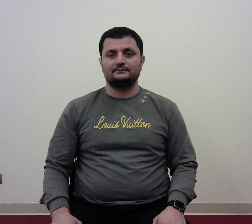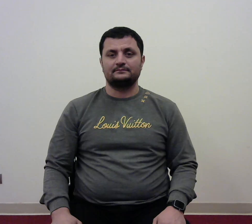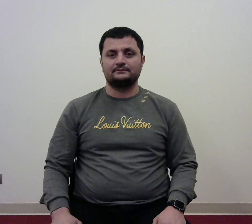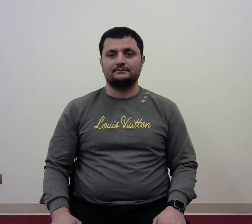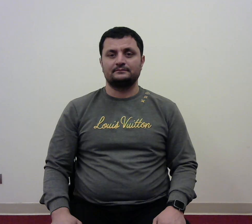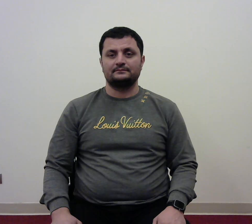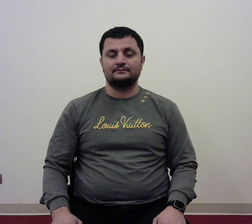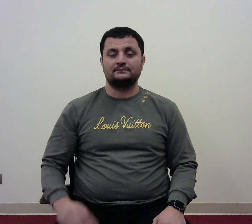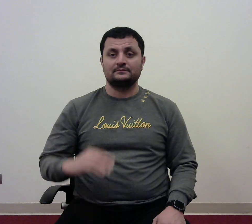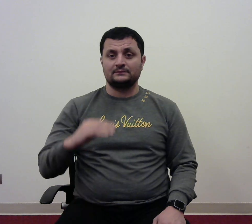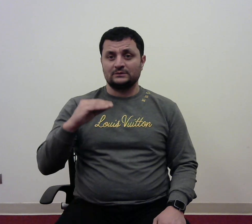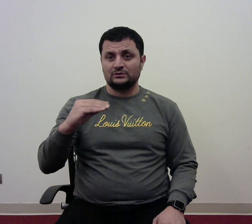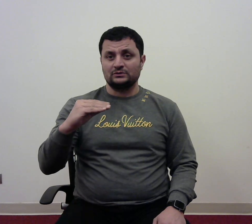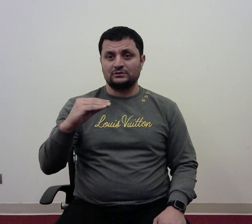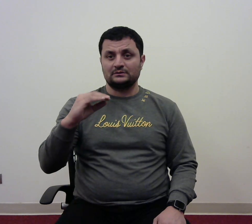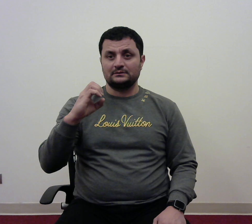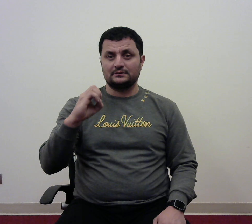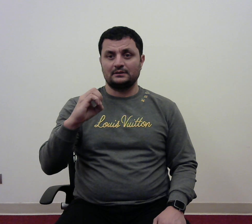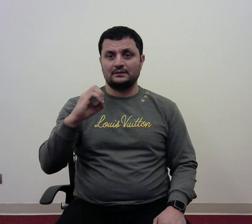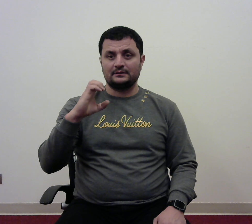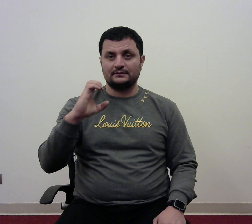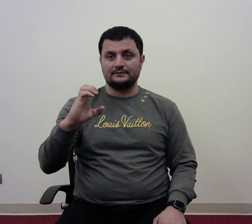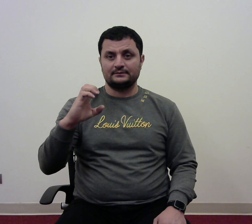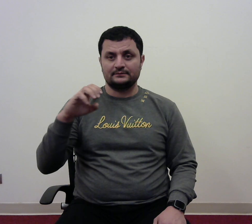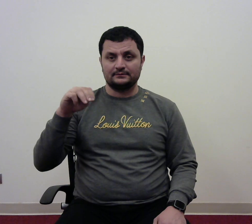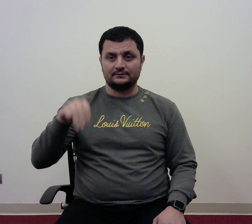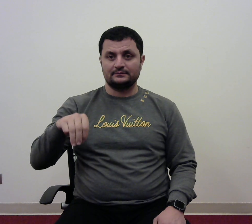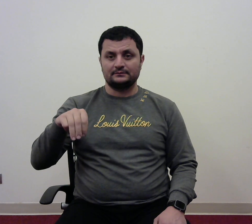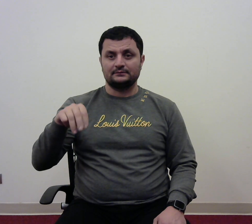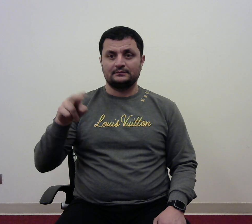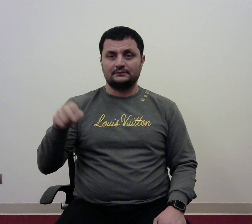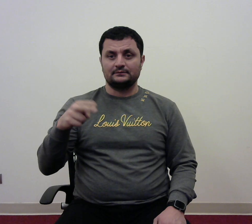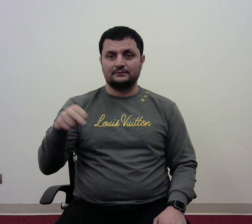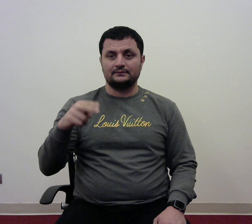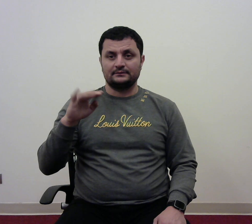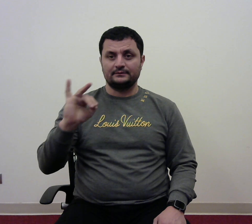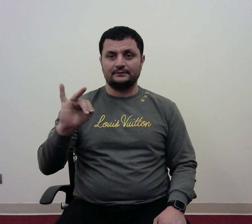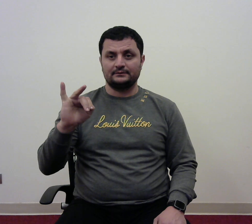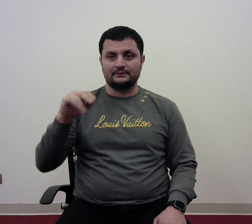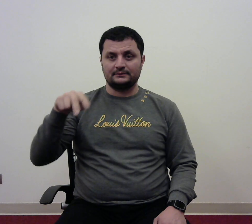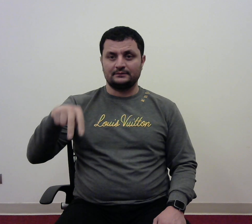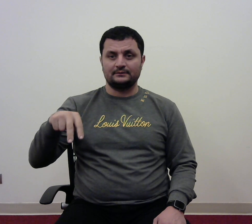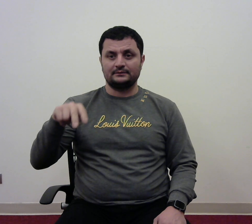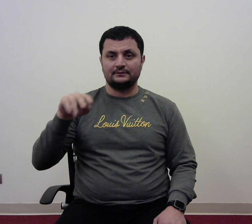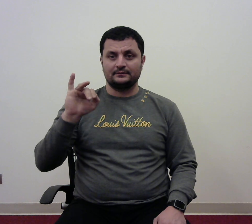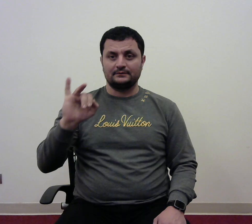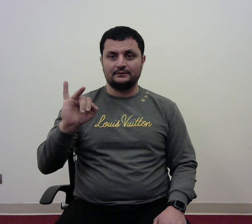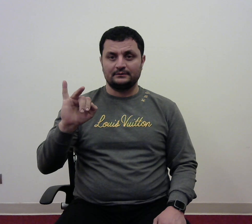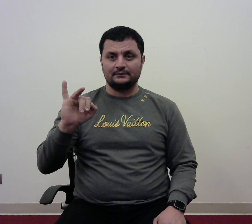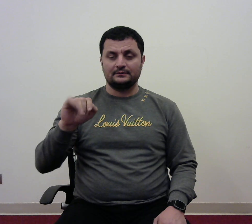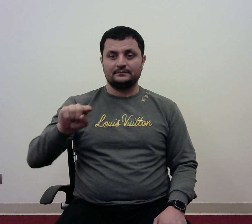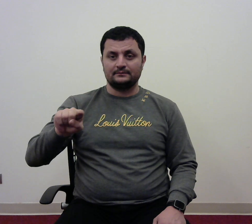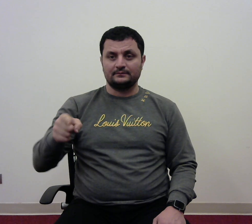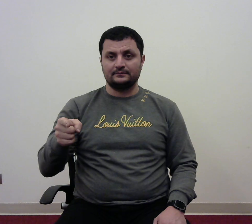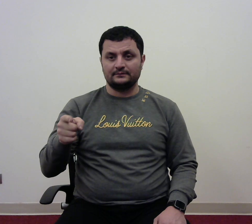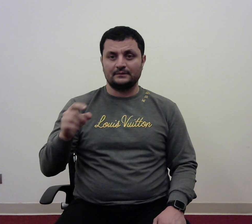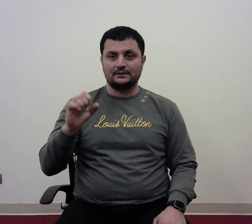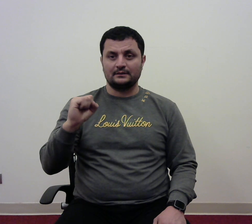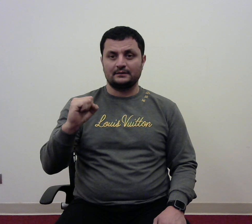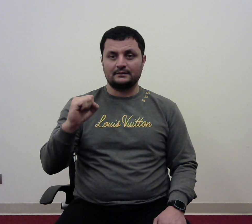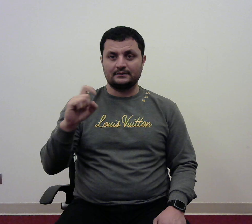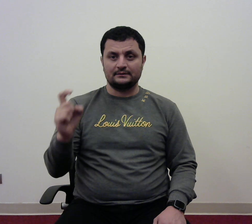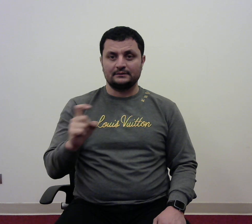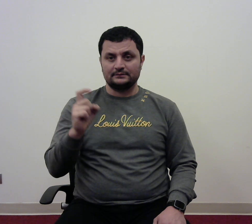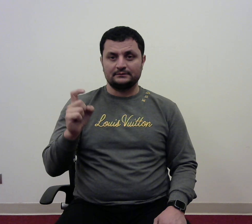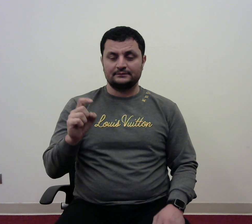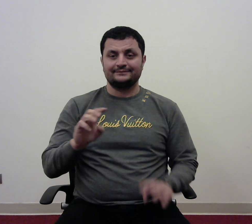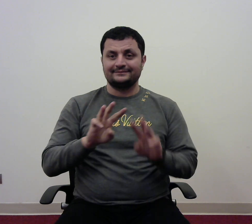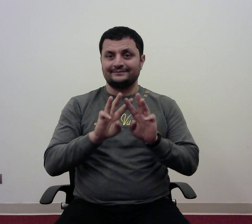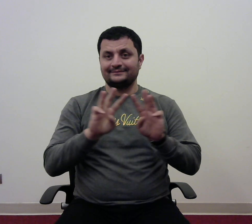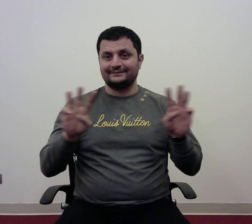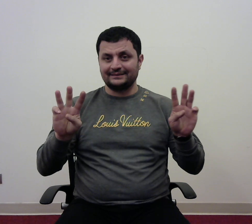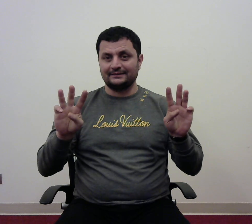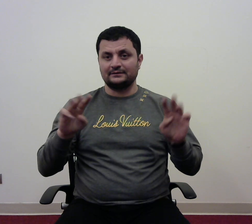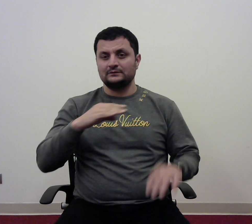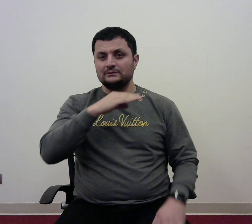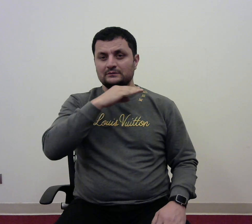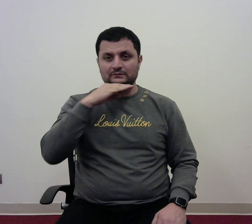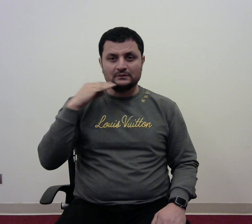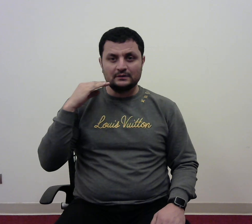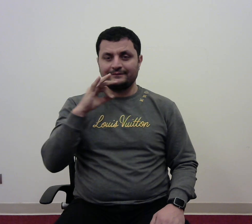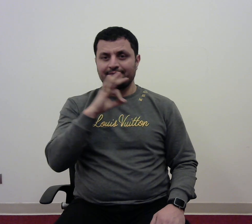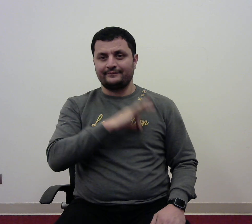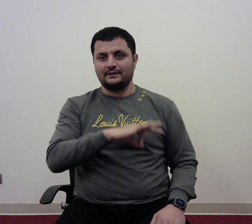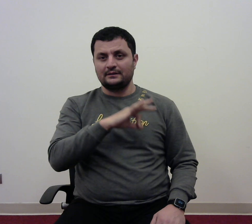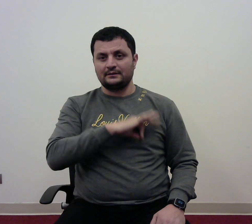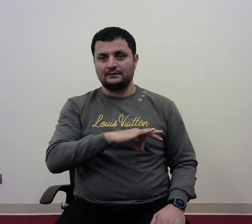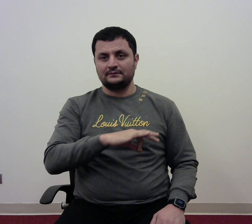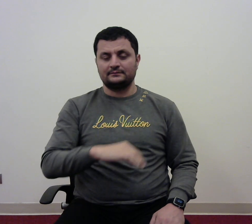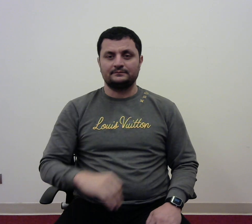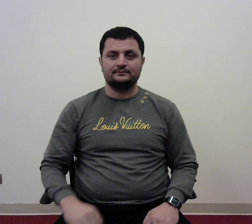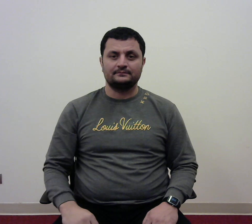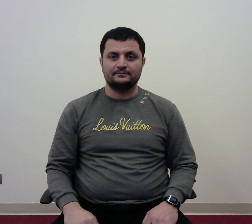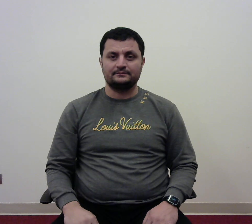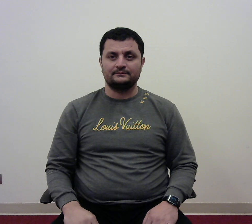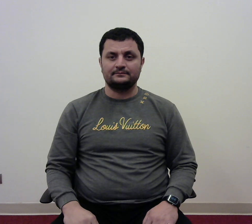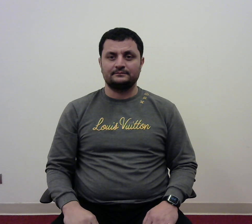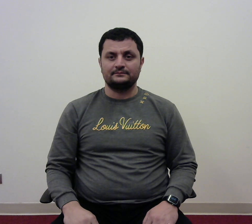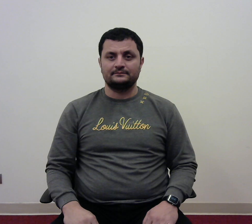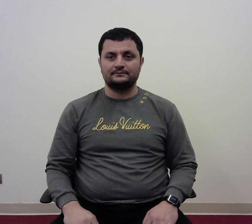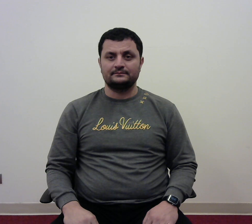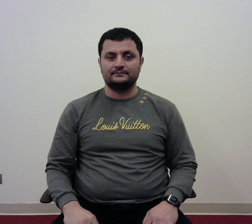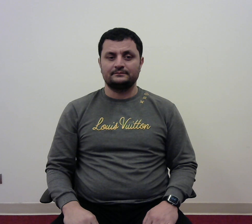Jestdili.az saytı çox faydalıdır